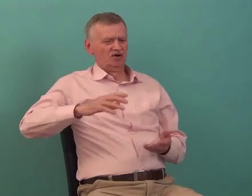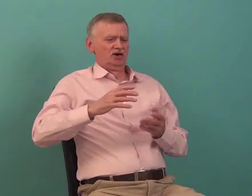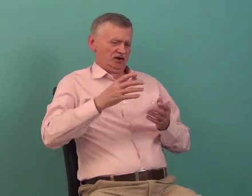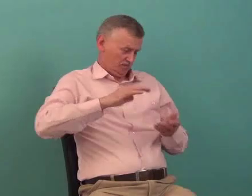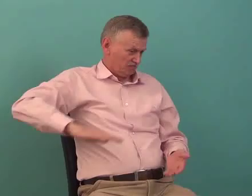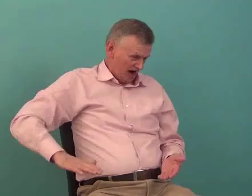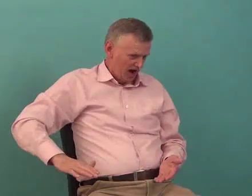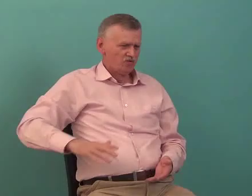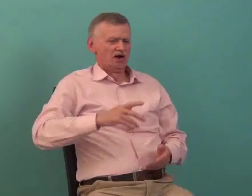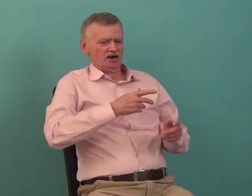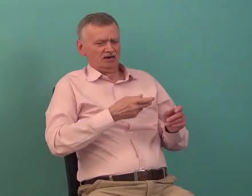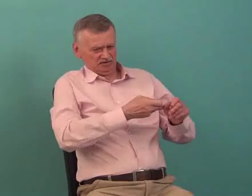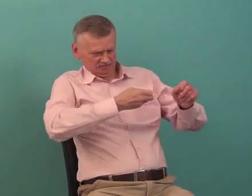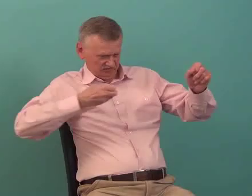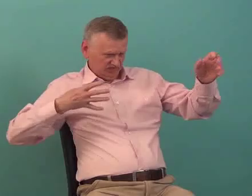Mała strzela z łuku.